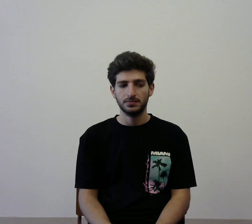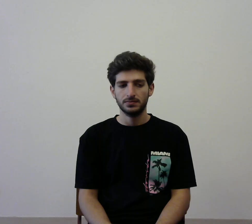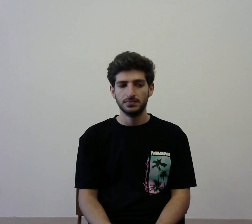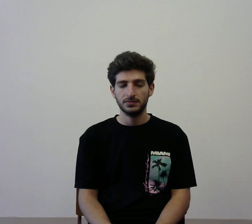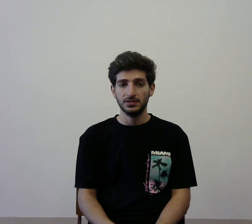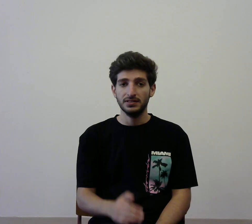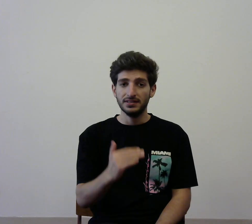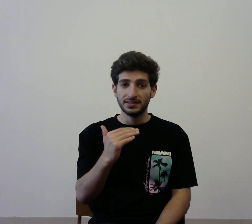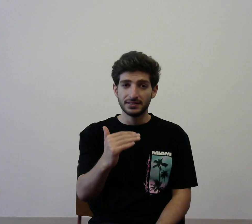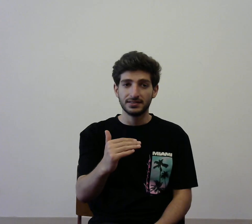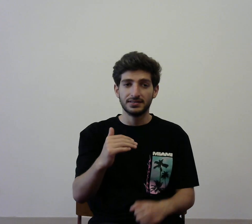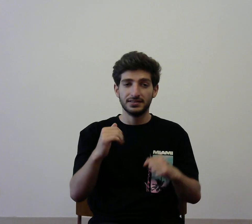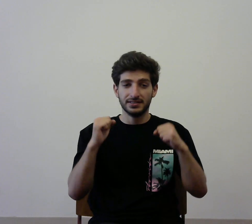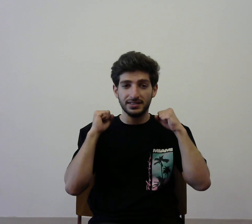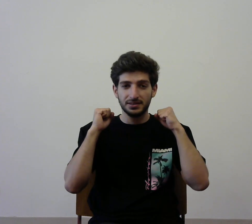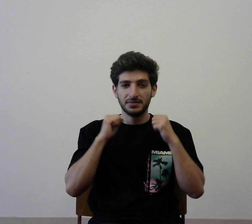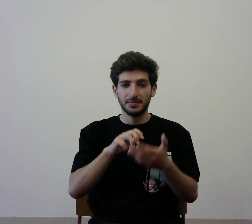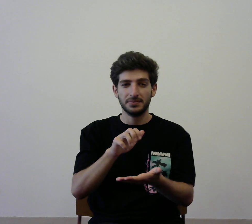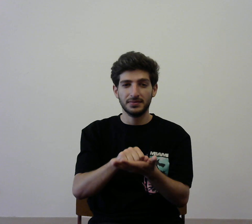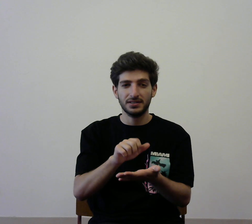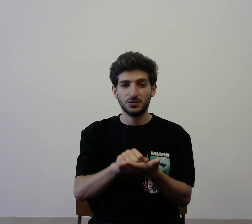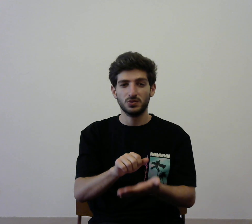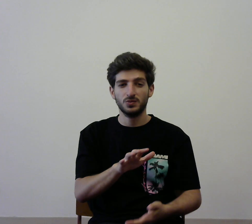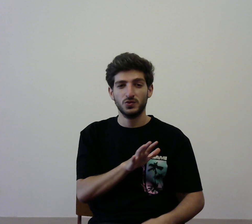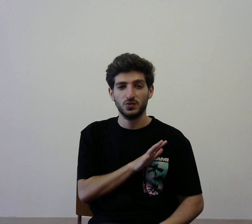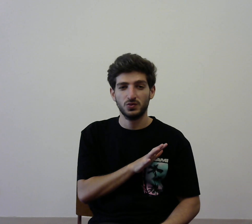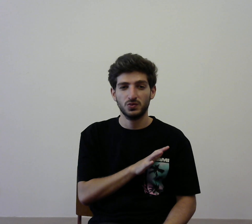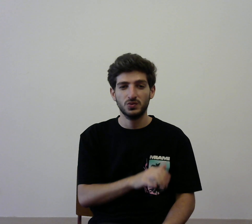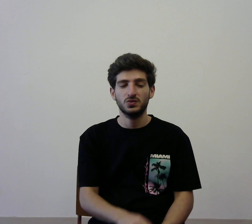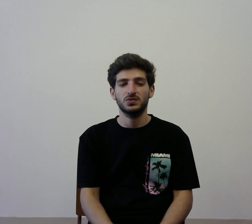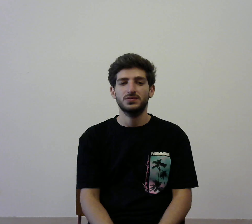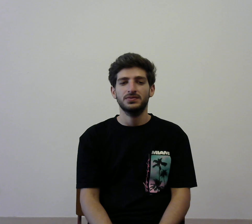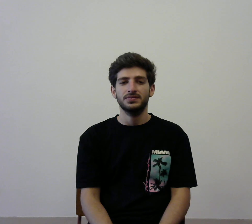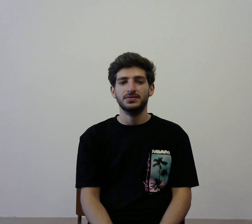Siz idmanla məşğul olursunuzmu?